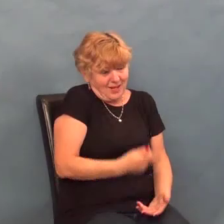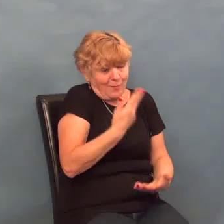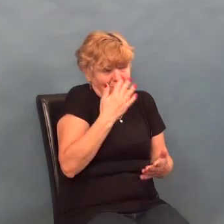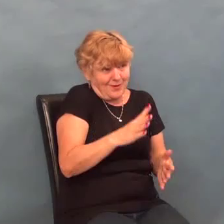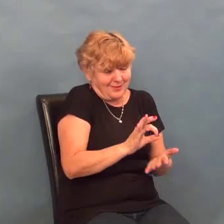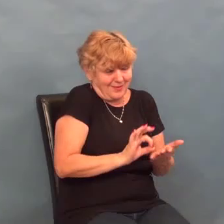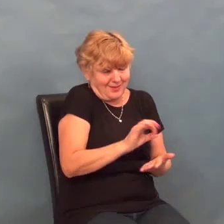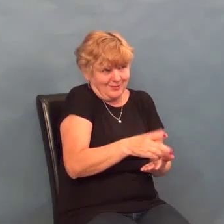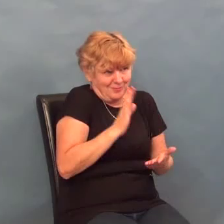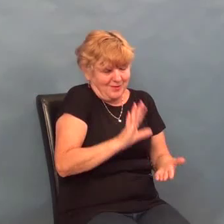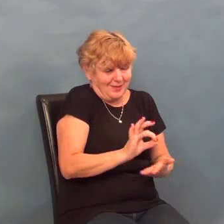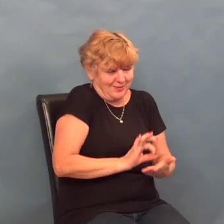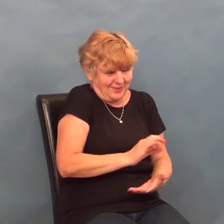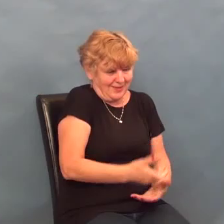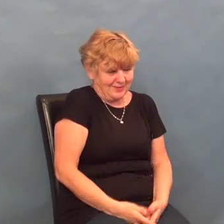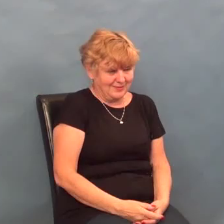Tak pokazuje rysunek.